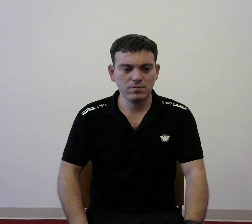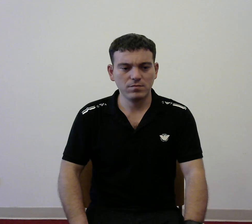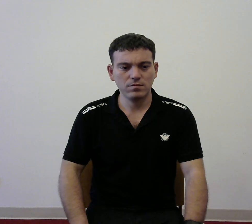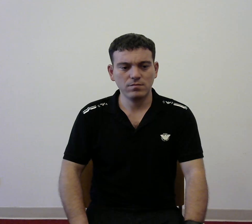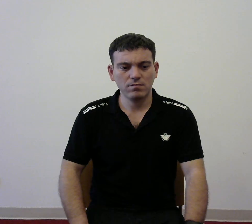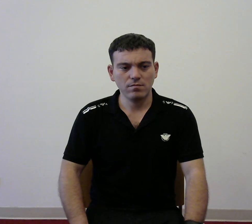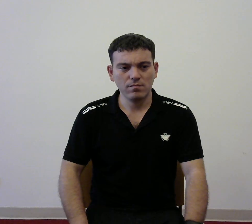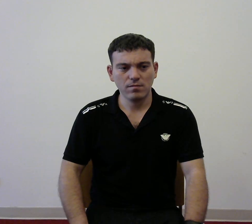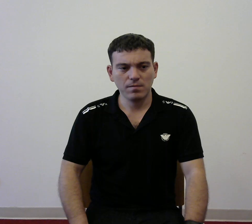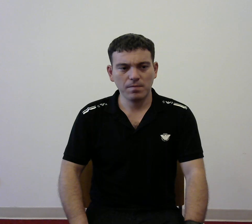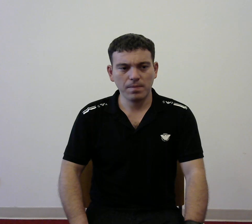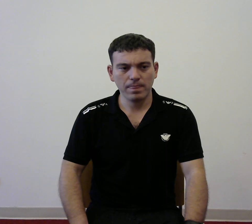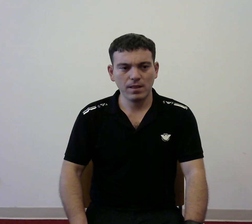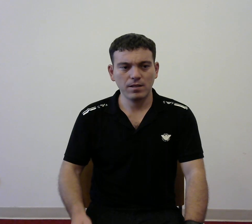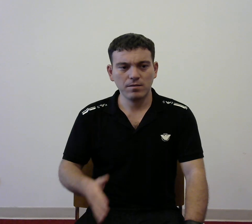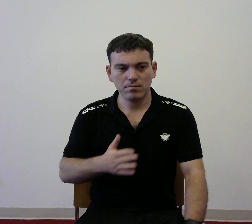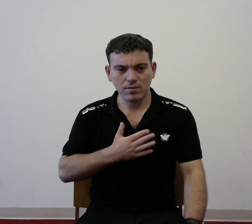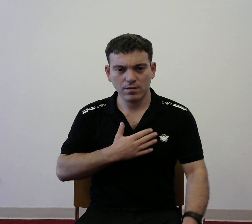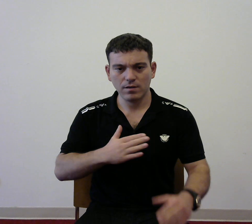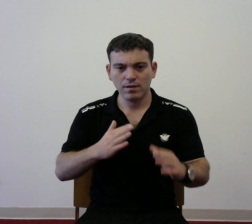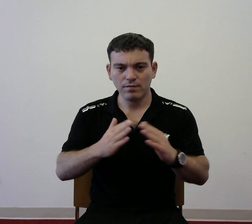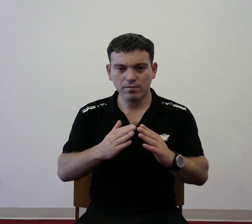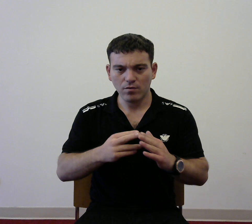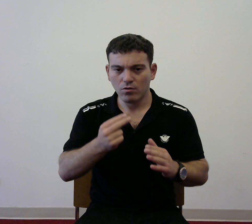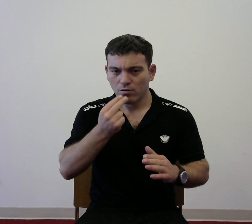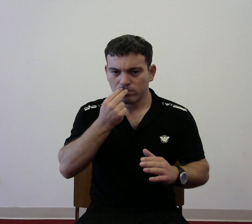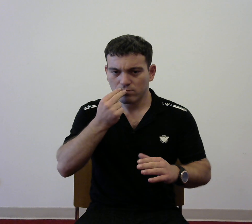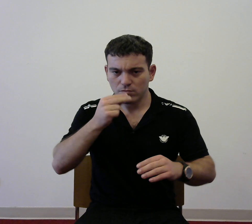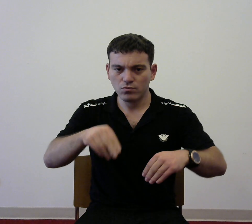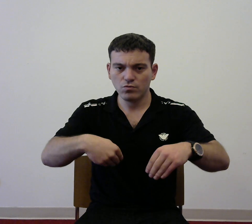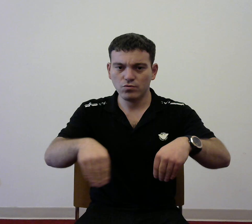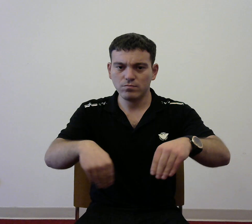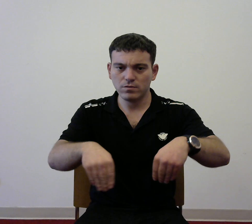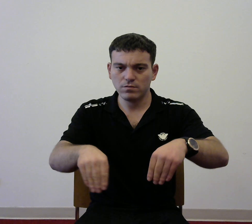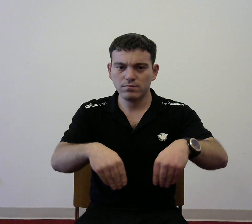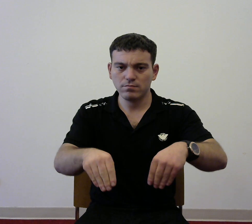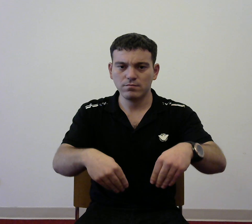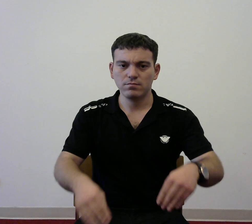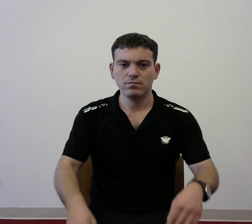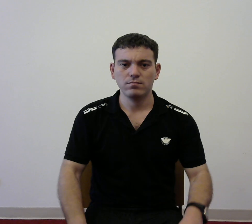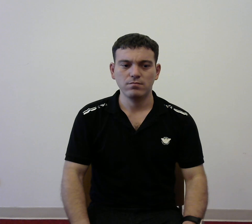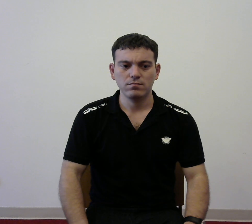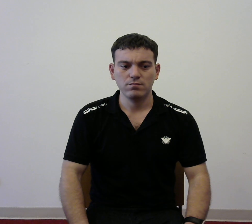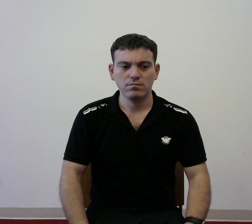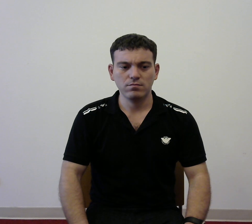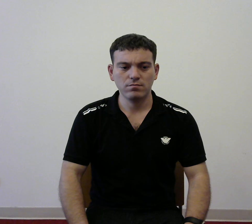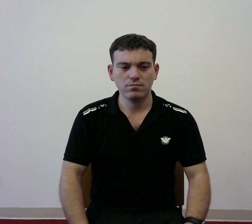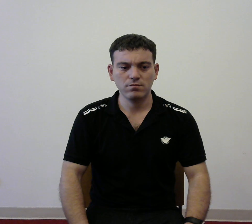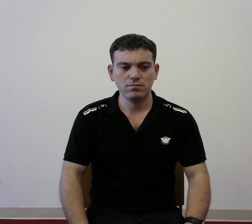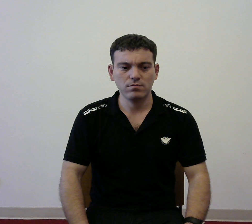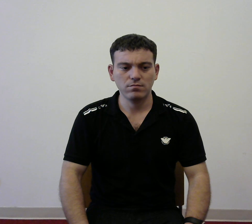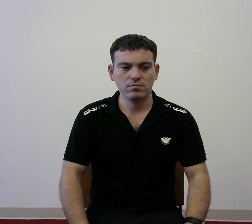Mən evə ərzaq almalıyam